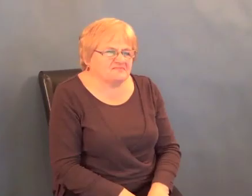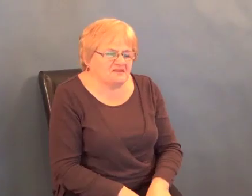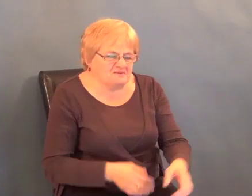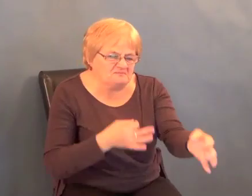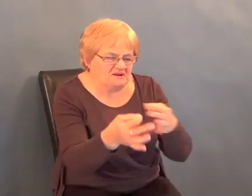Nawzajem się pytamy.